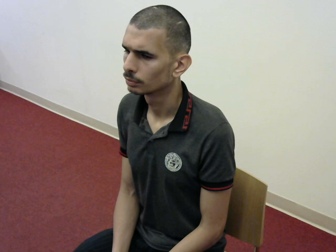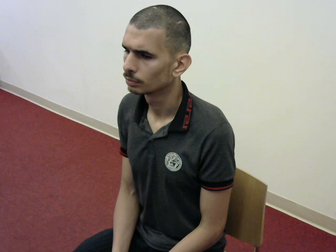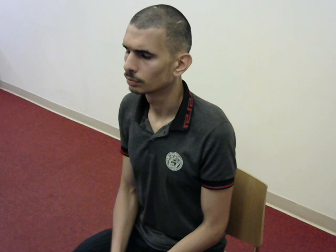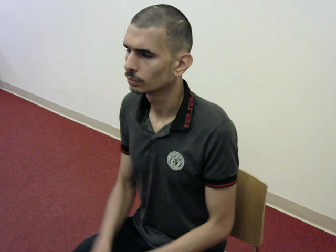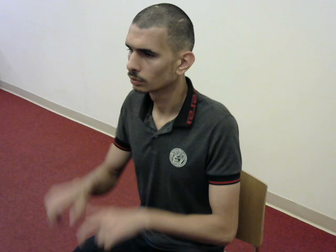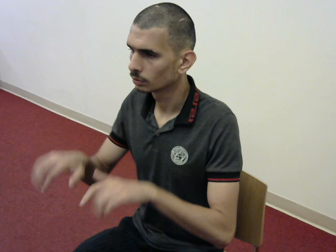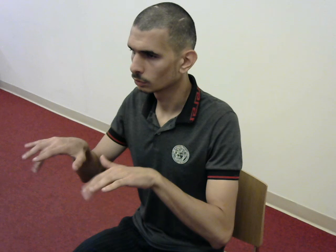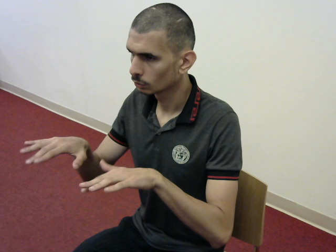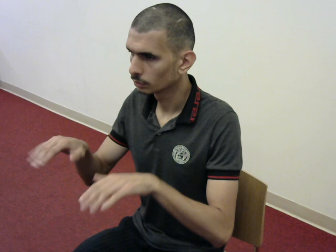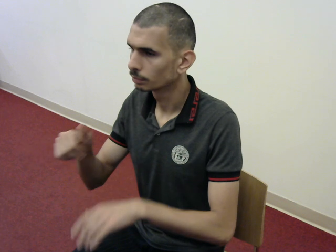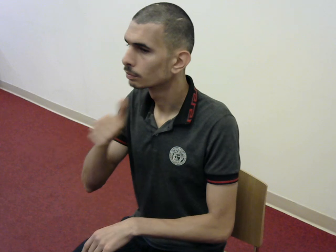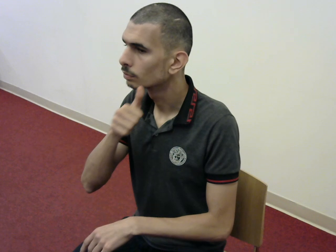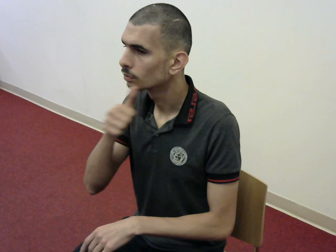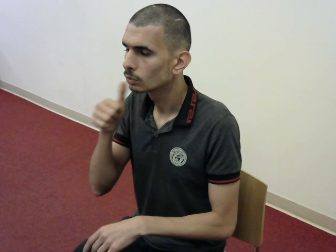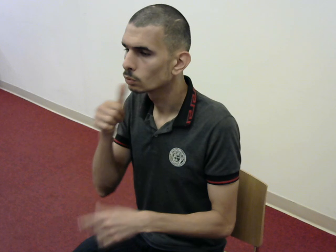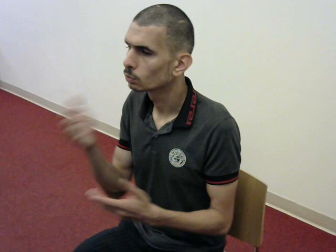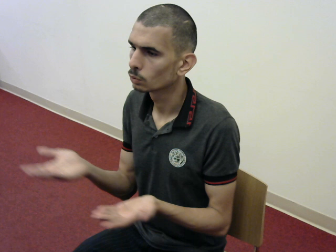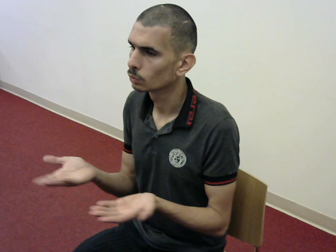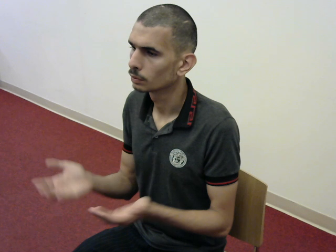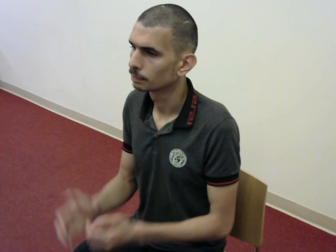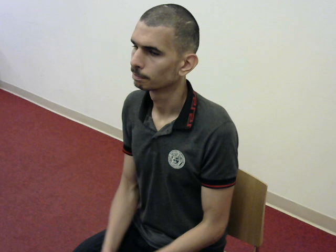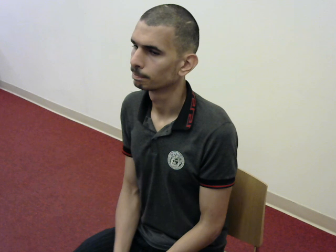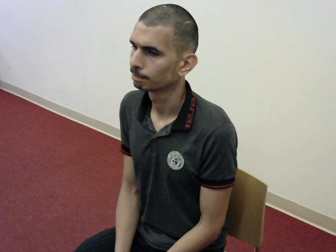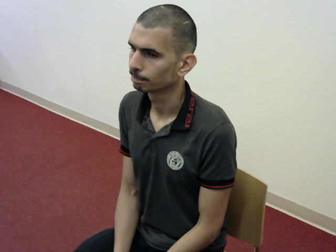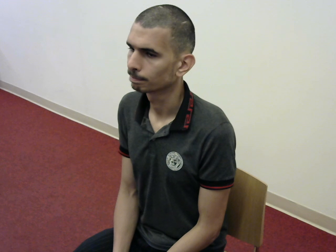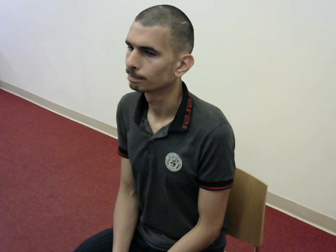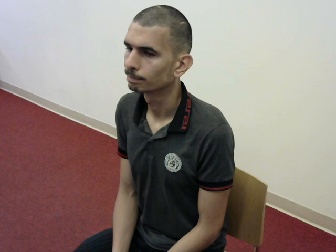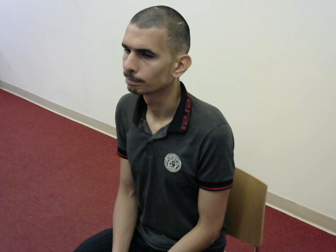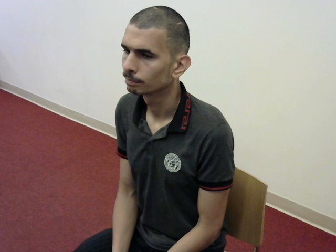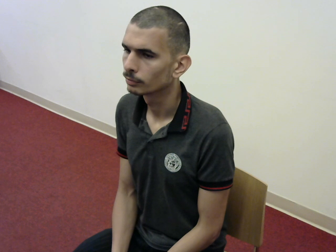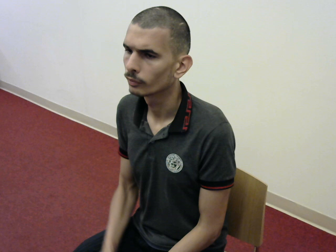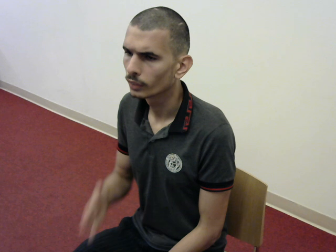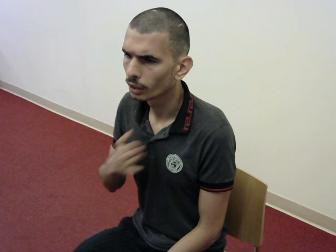Kompüterin parolu nədir?